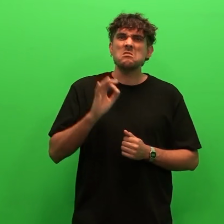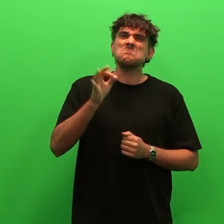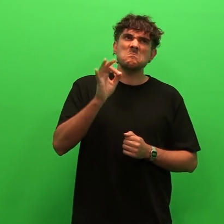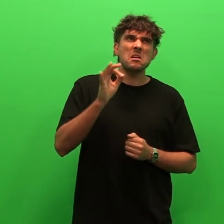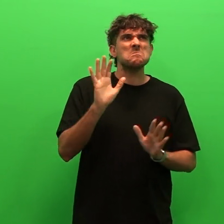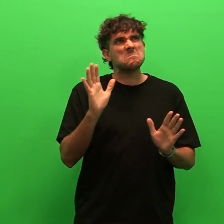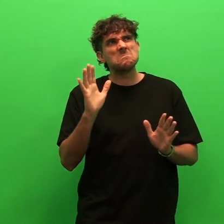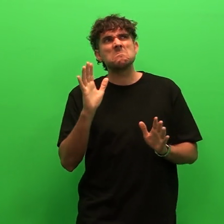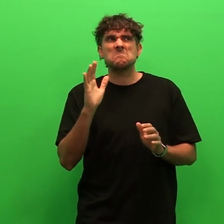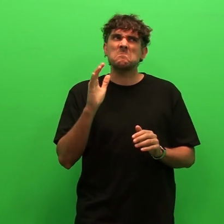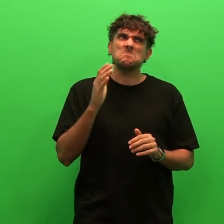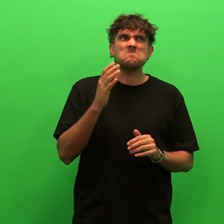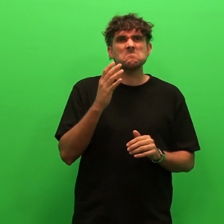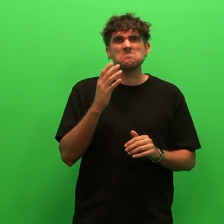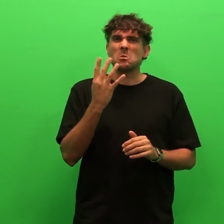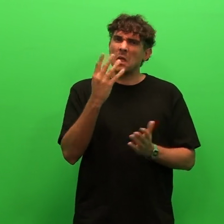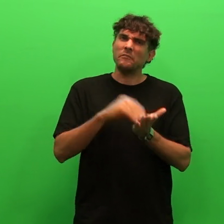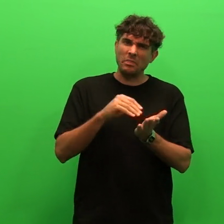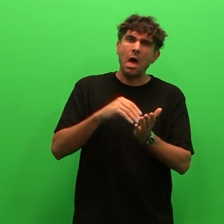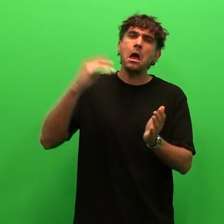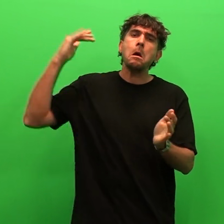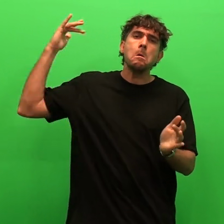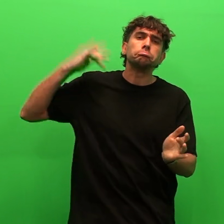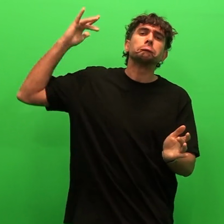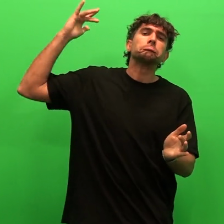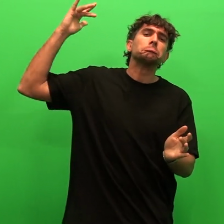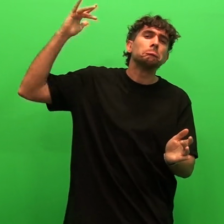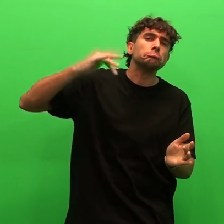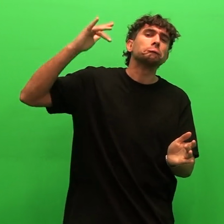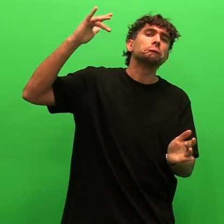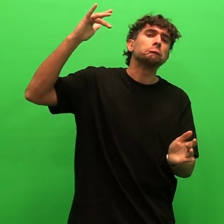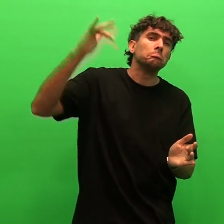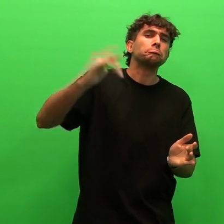Sí, ja m'ha passat quatre vegades fins ara.